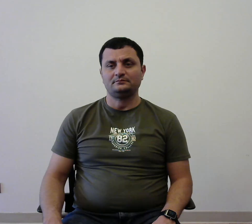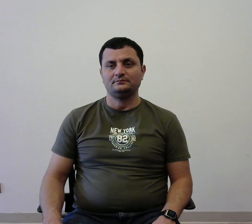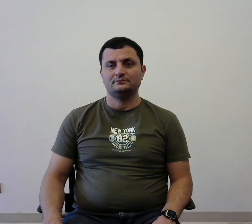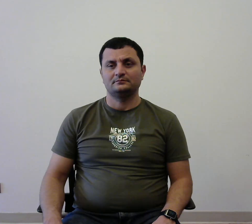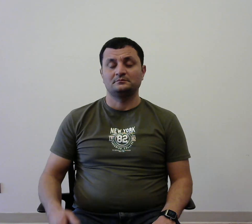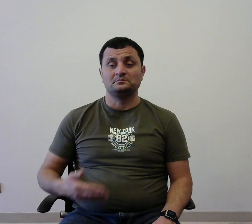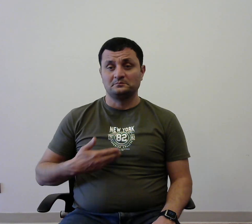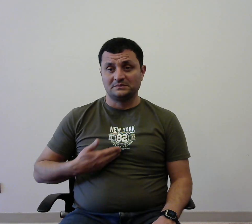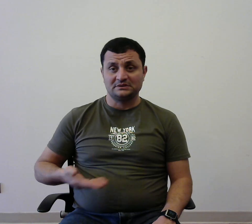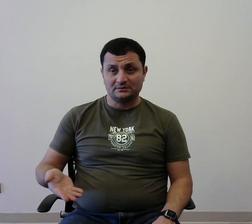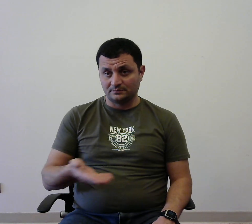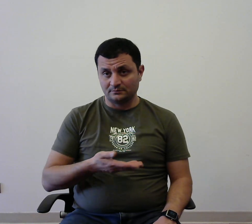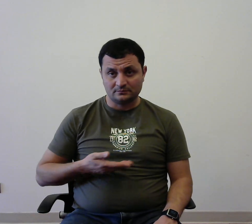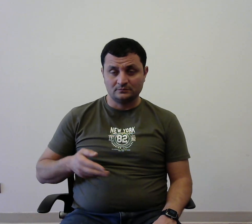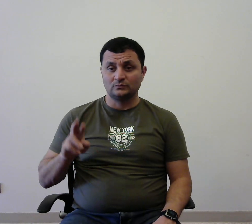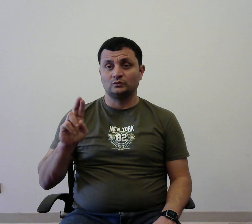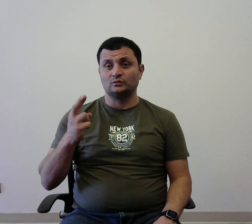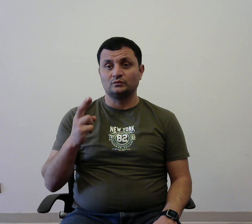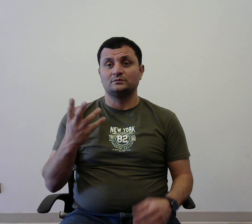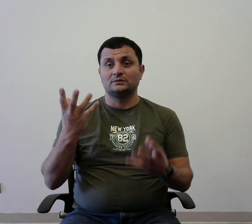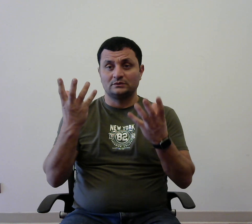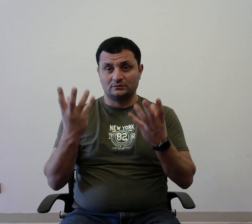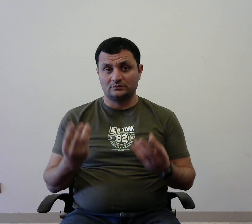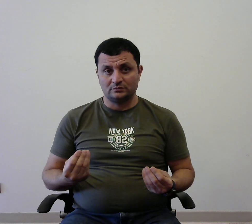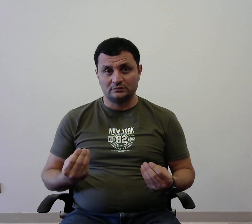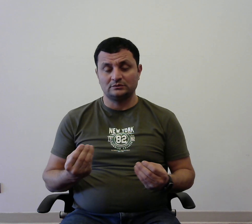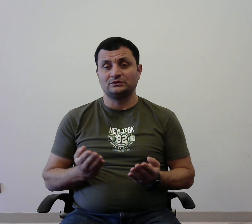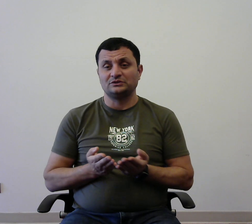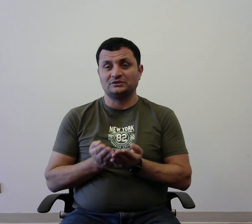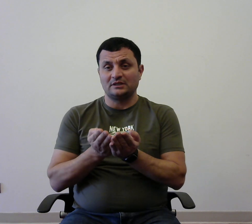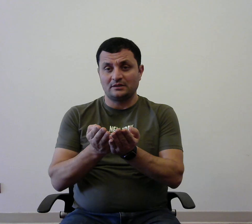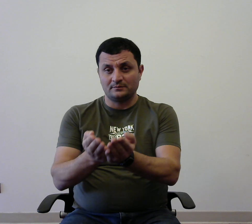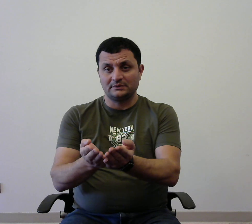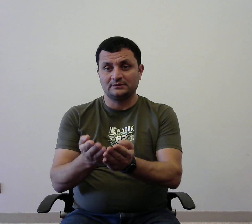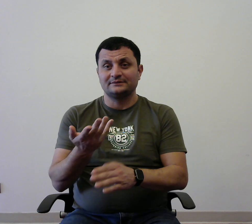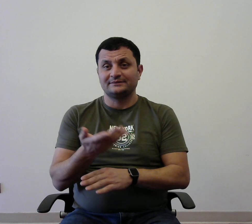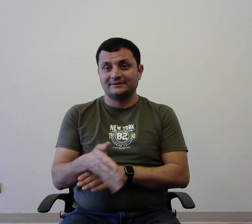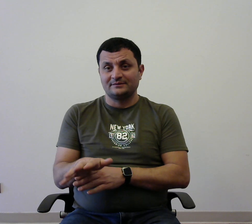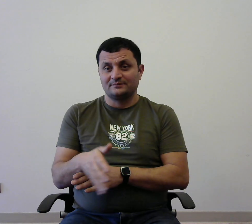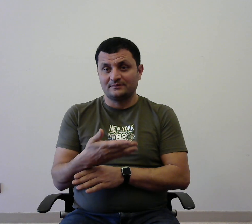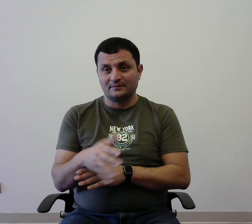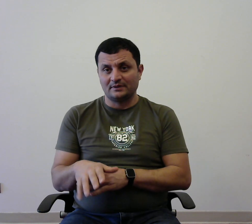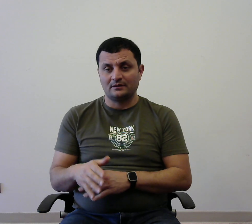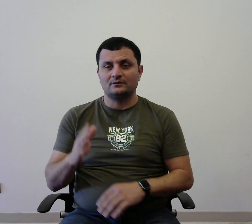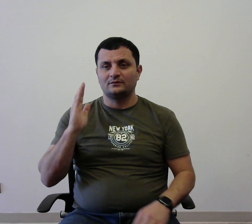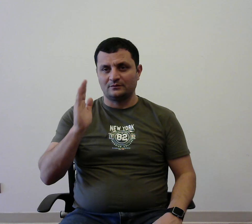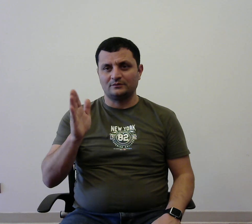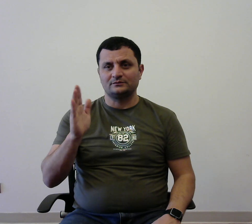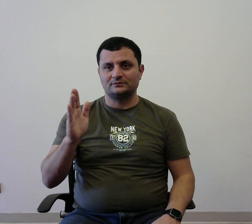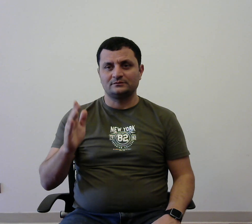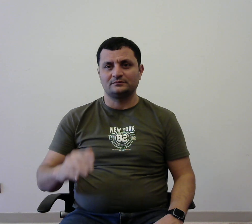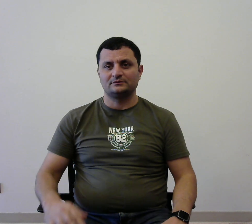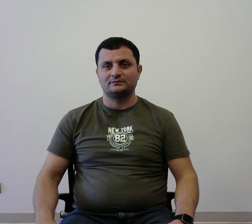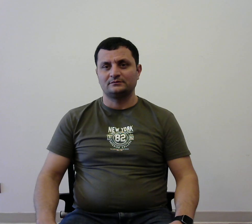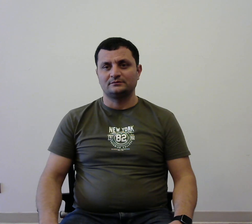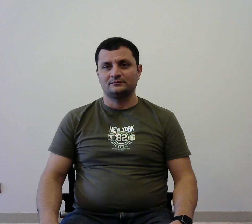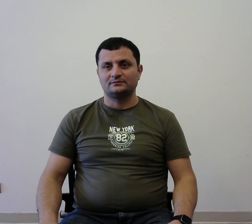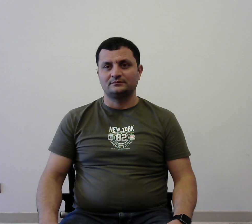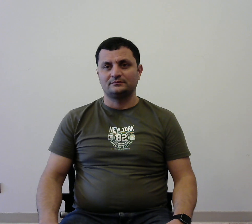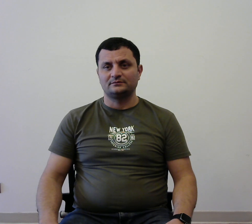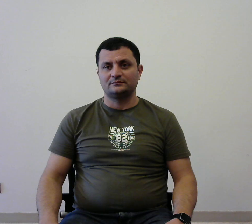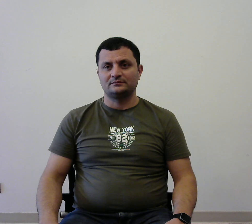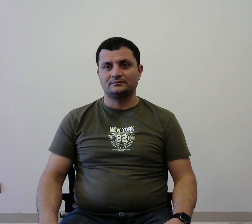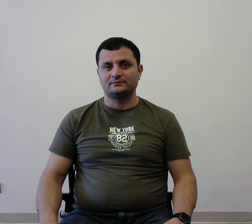Biz cümə günü gəmi gəzintisində olacağıq